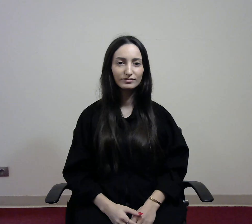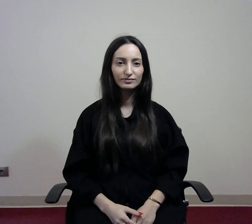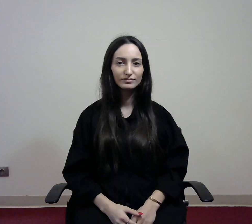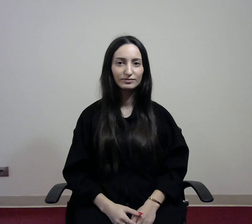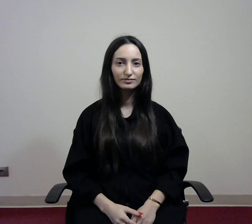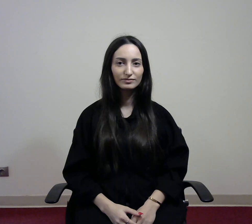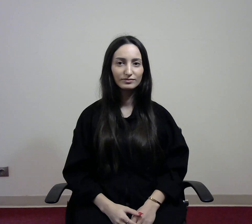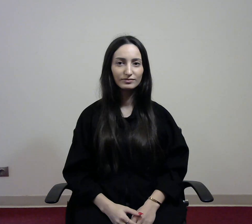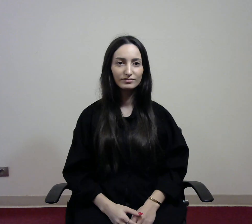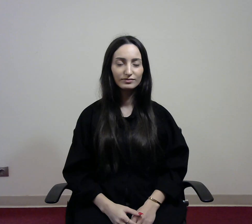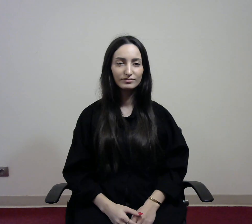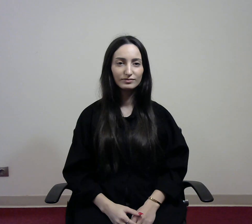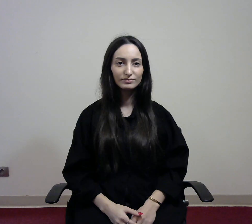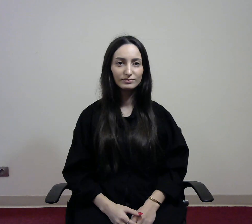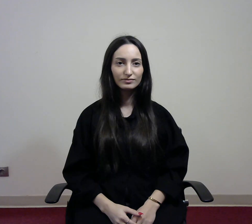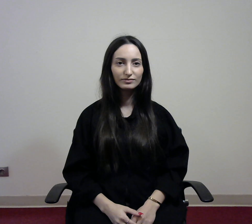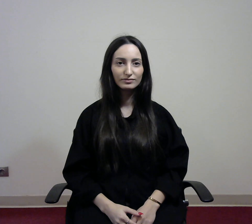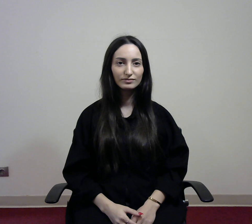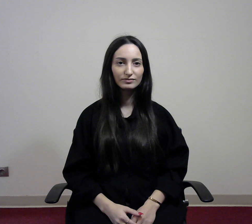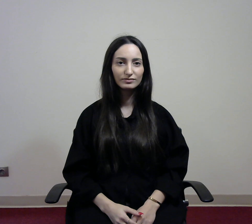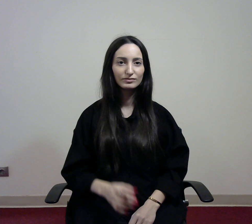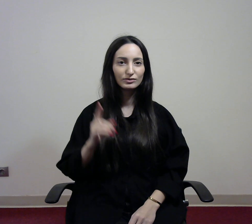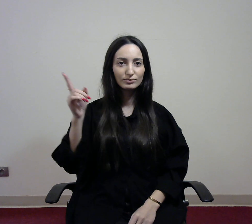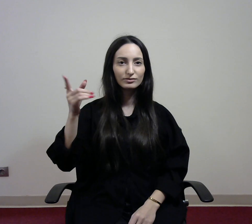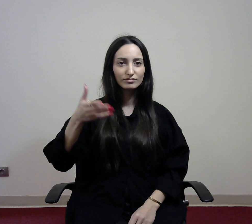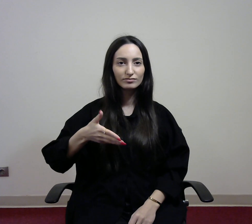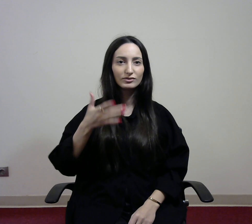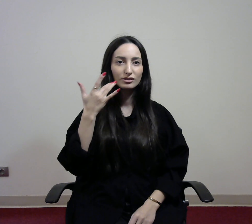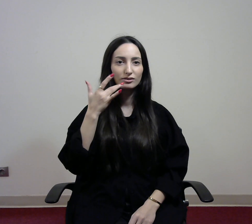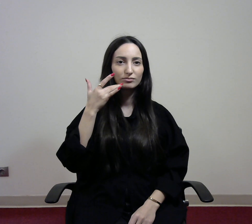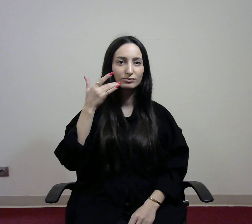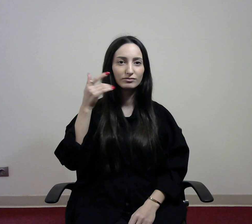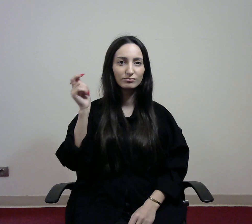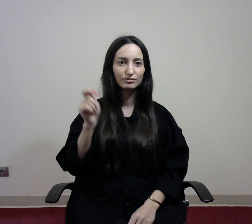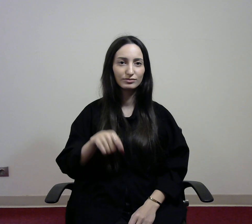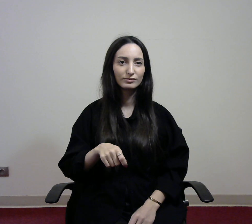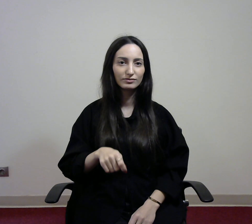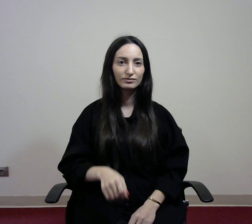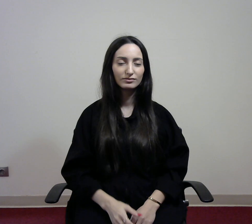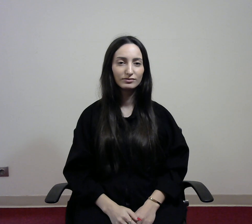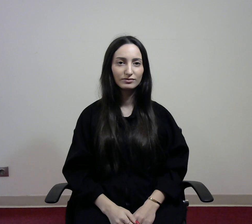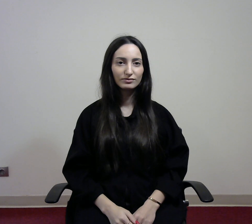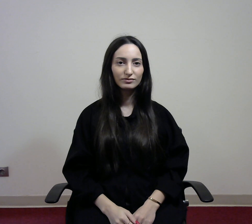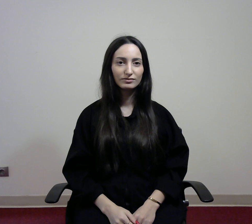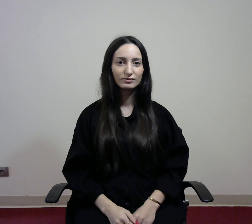O bura Amerikadan gəlib